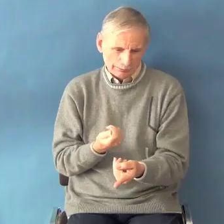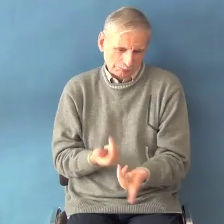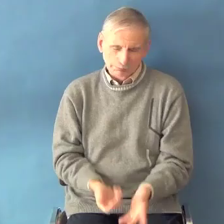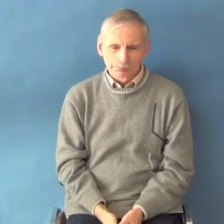Nie wiem.